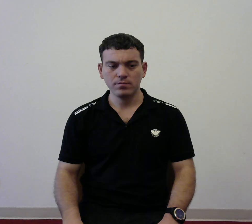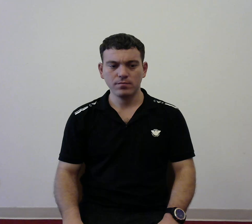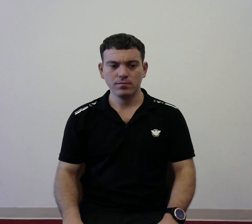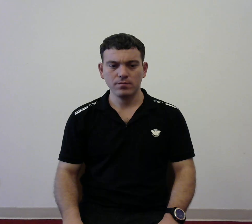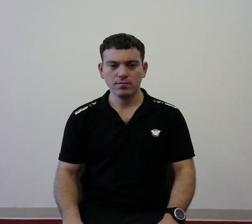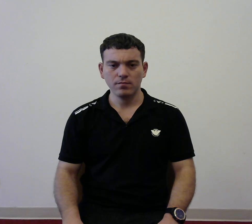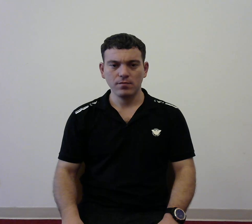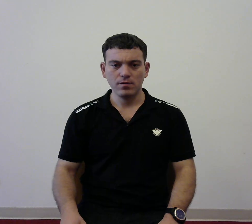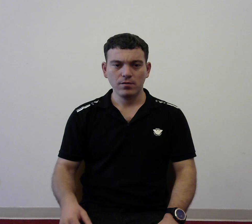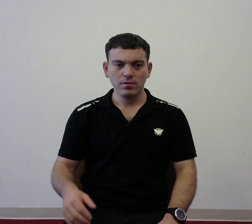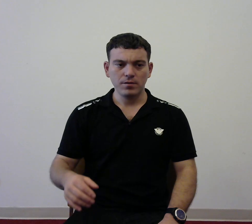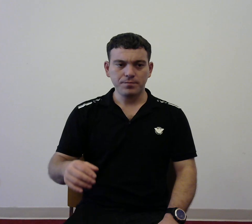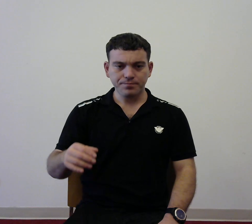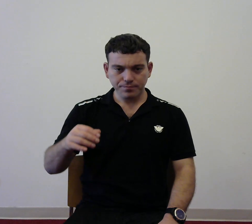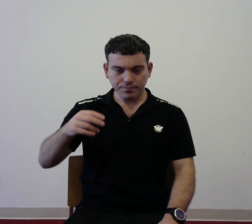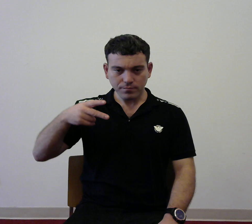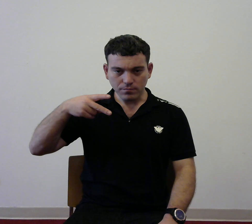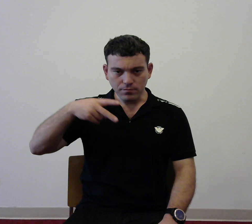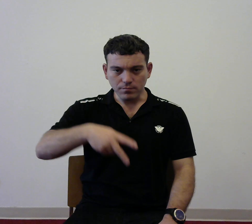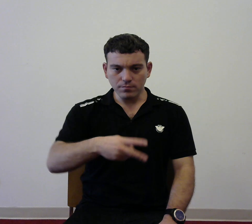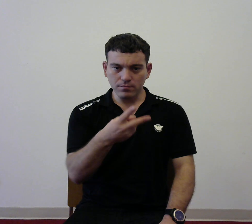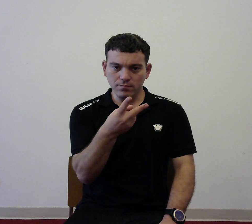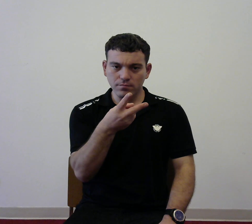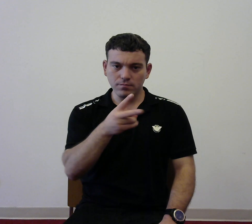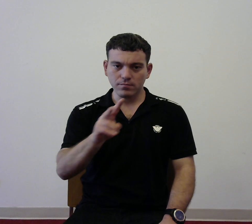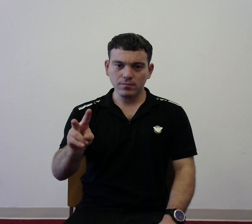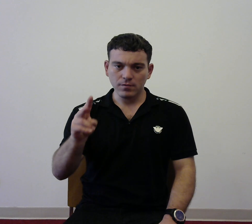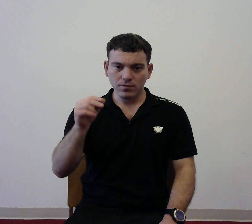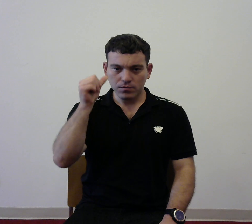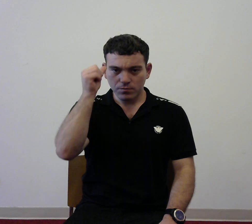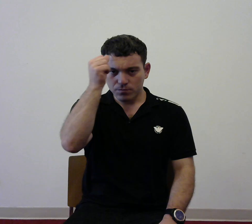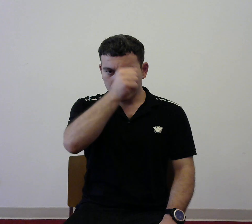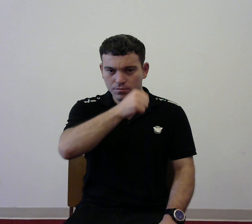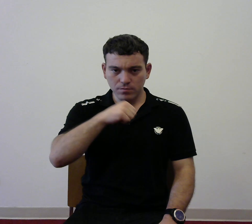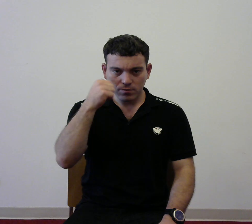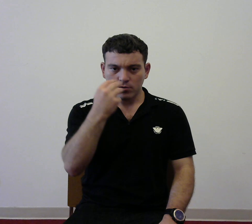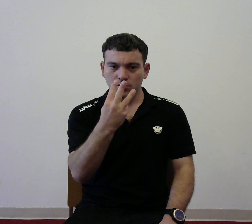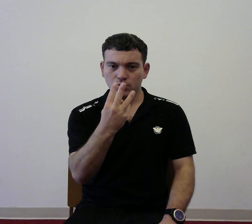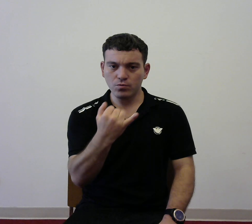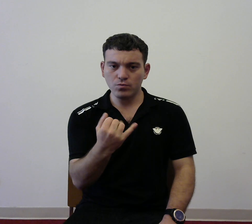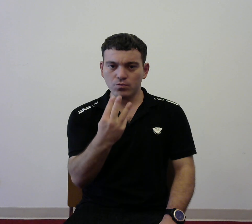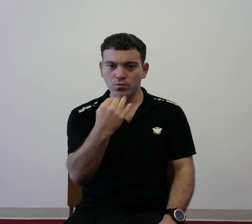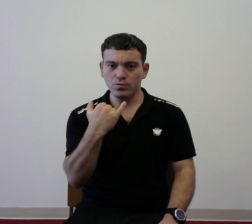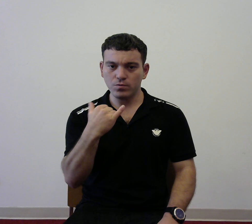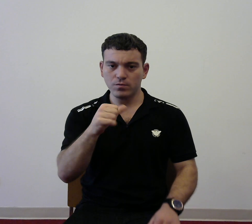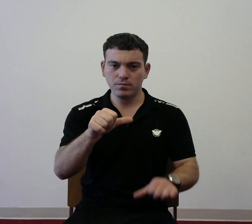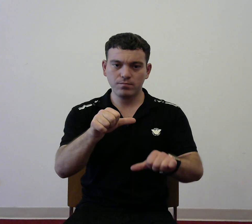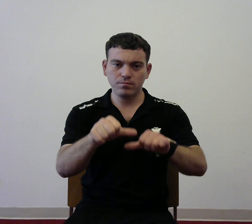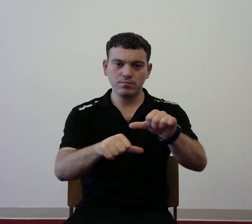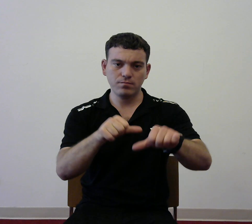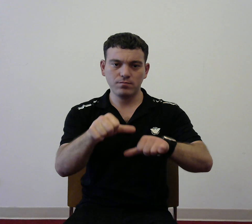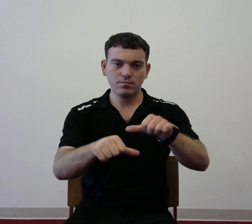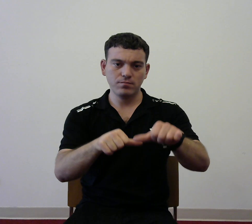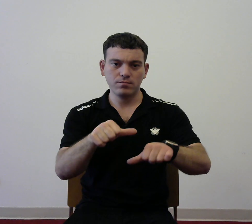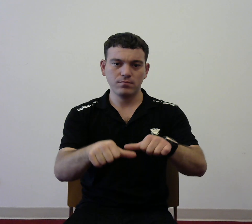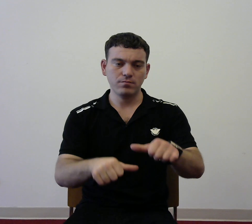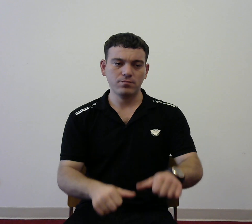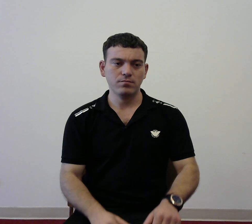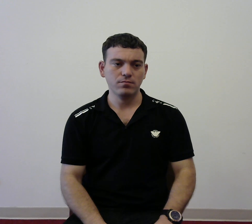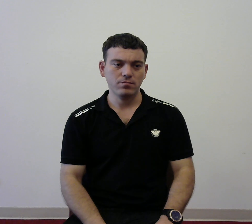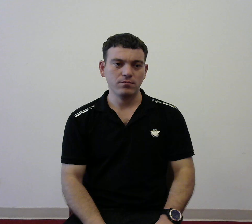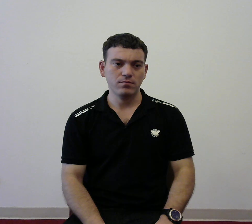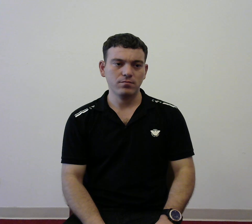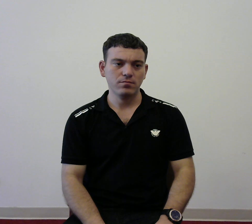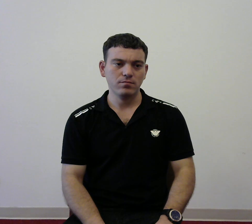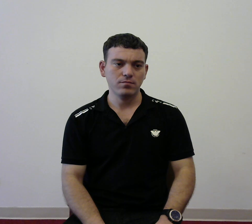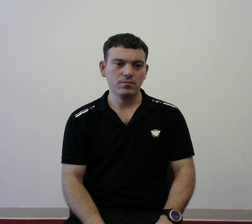2022-ci il Şuşa ilidir